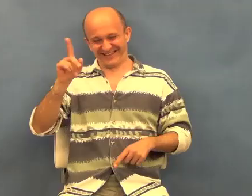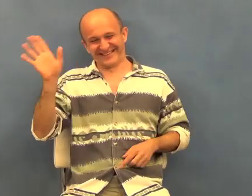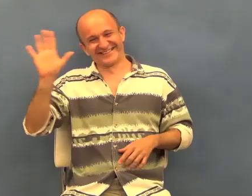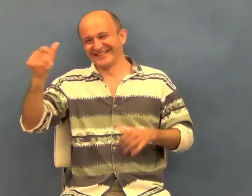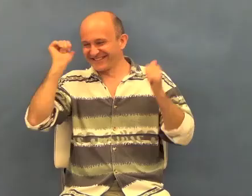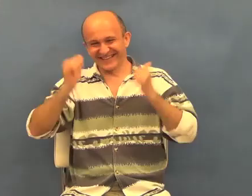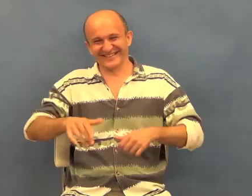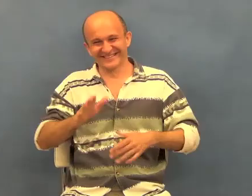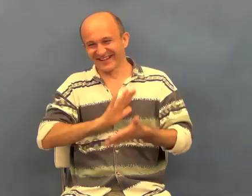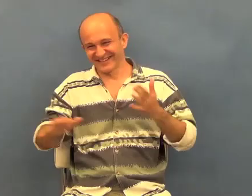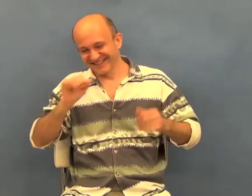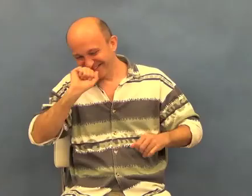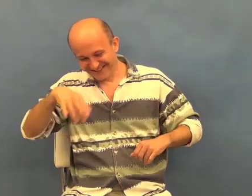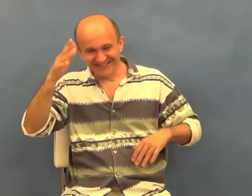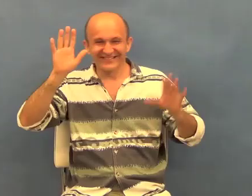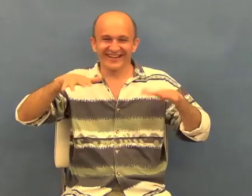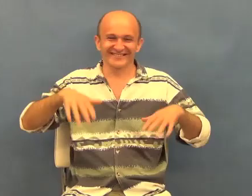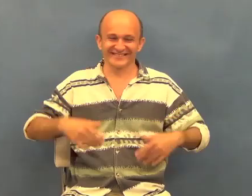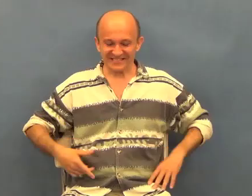Nie stać pod żadnym padającym deszczem.